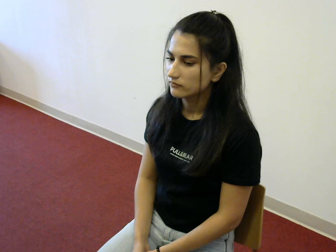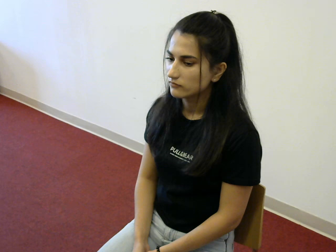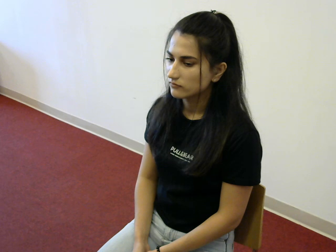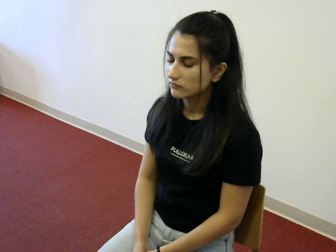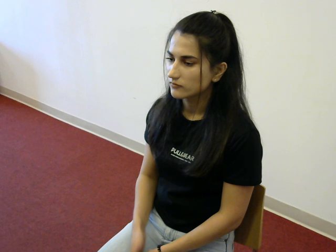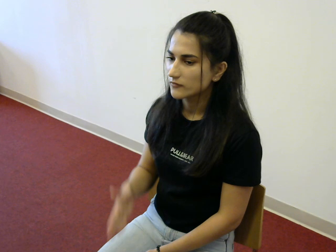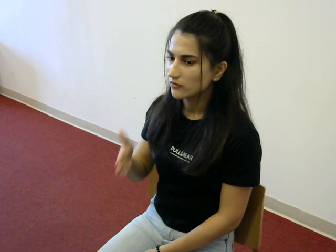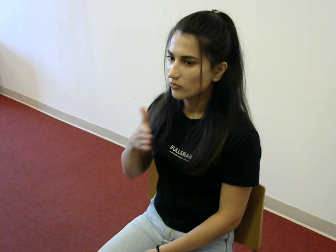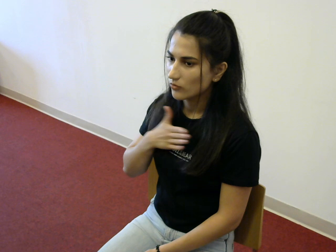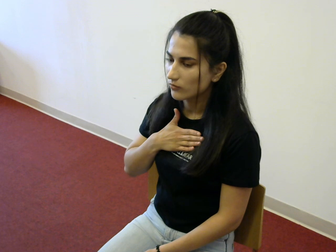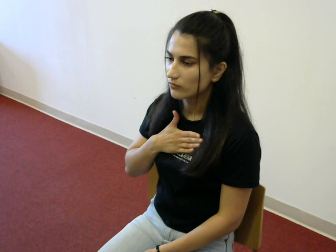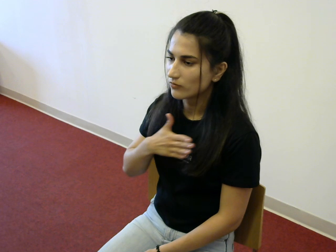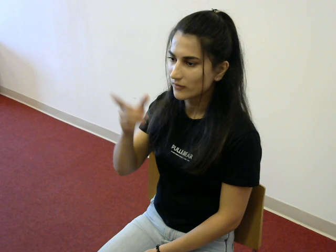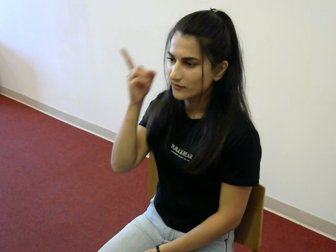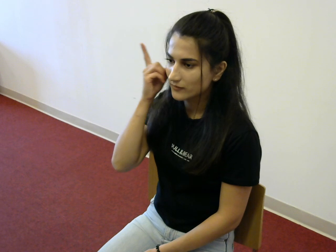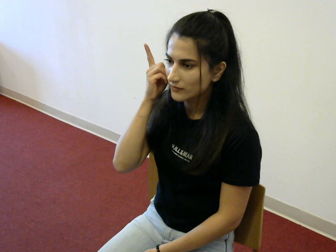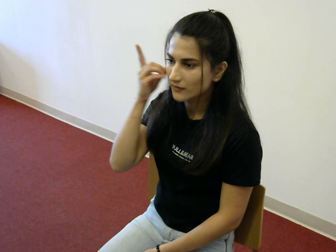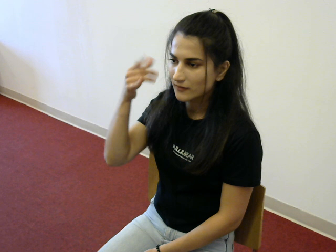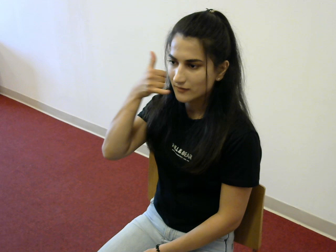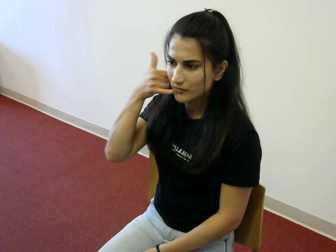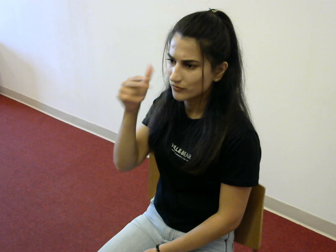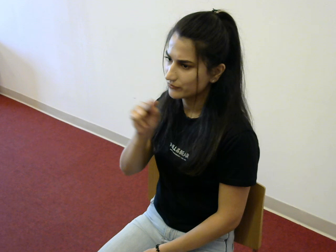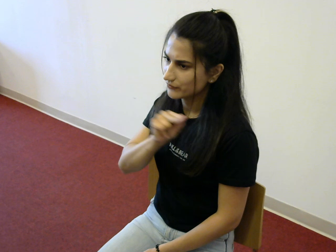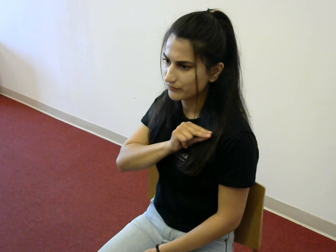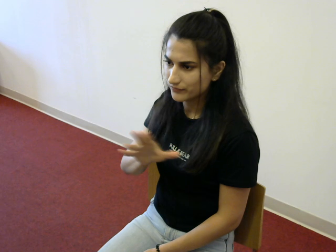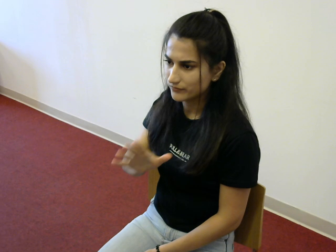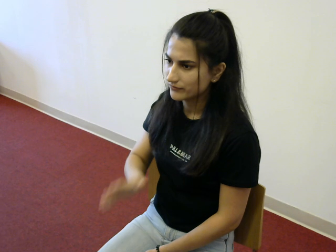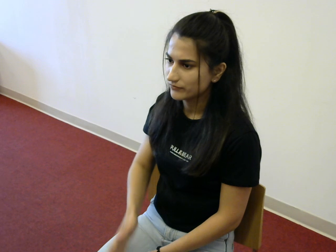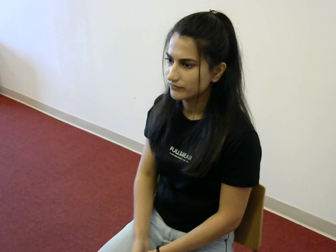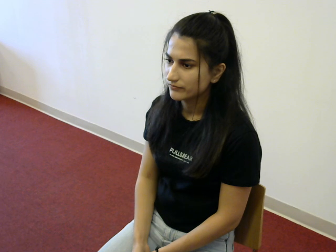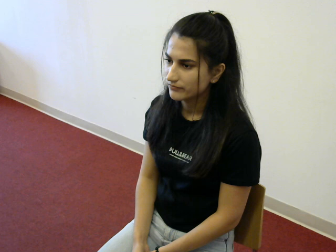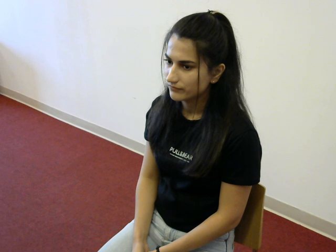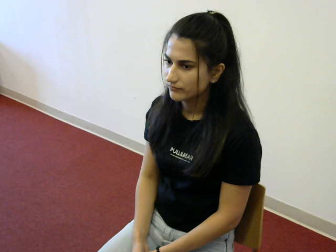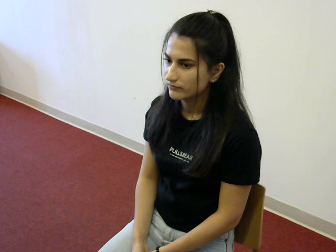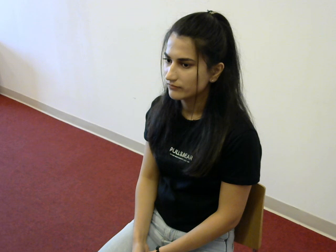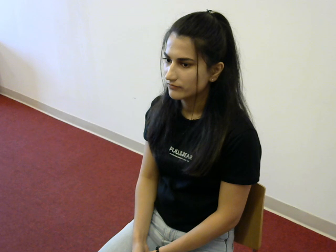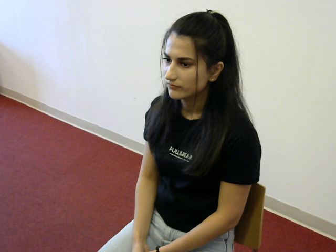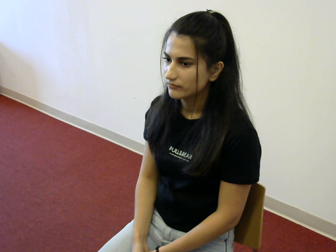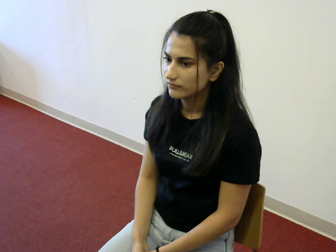Mənim mobil telefonum işləmir